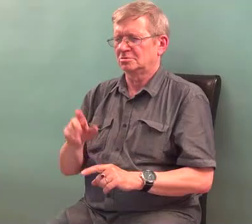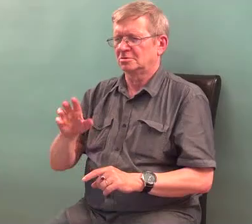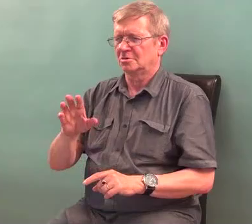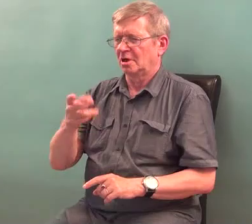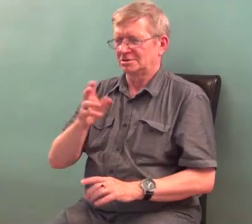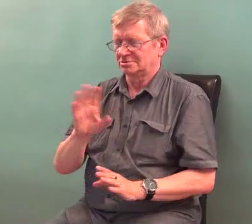Pijany nie.